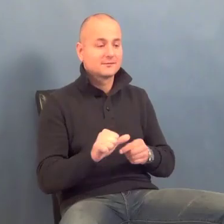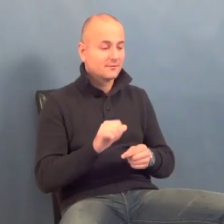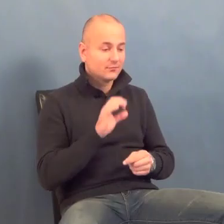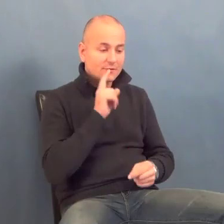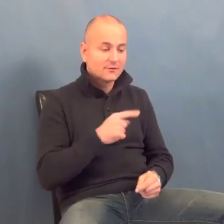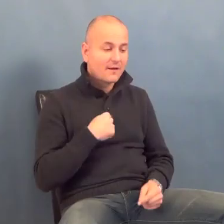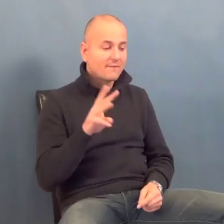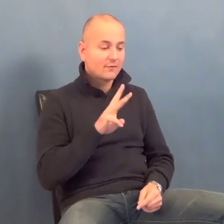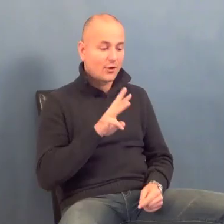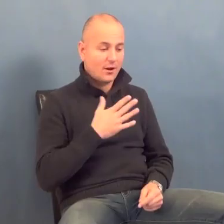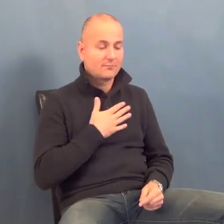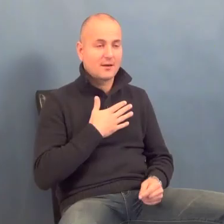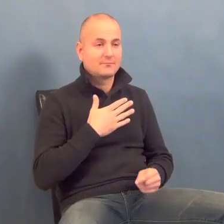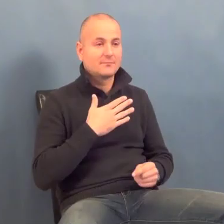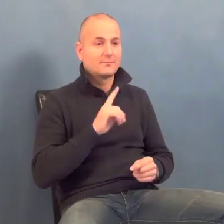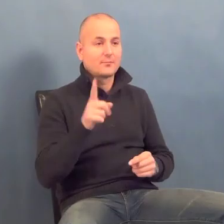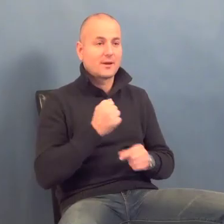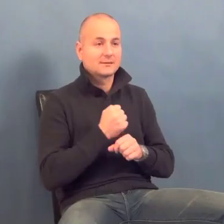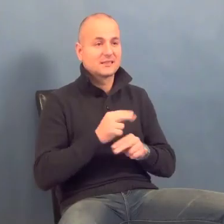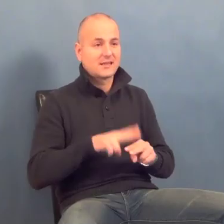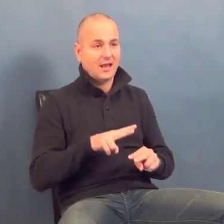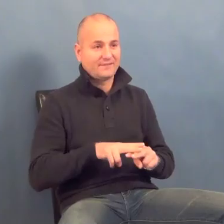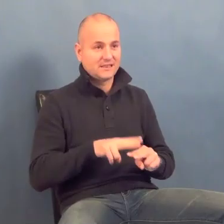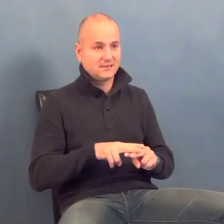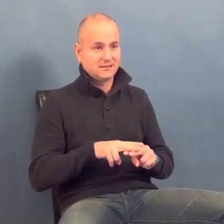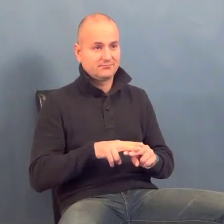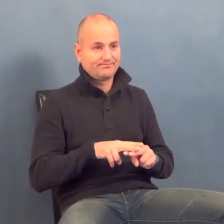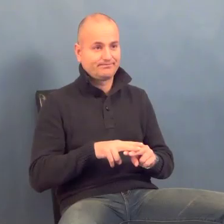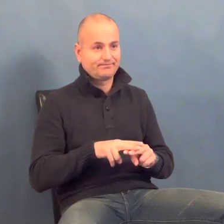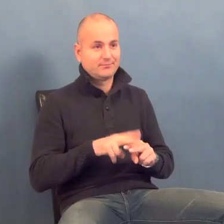Właśnie mam we wtorek po pracy serwis.